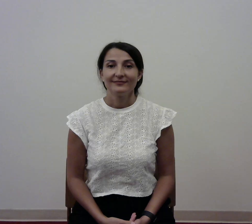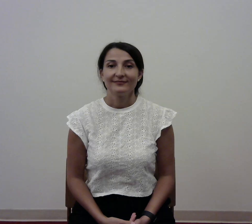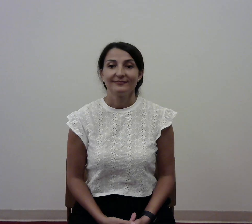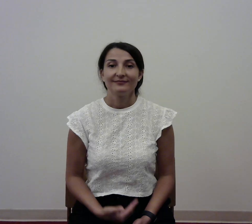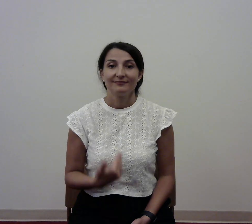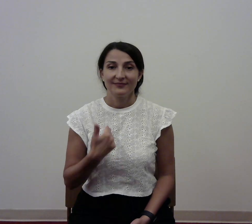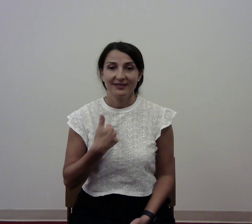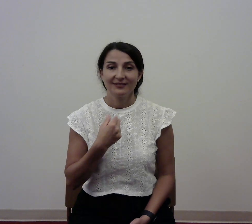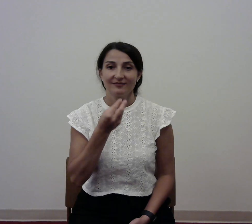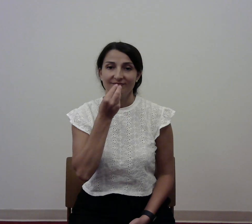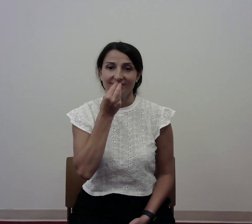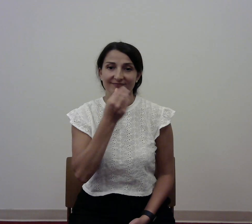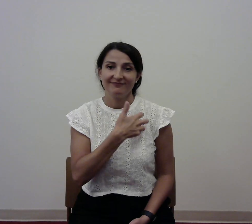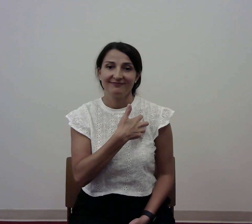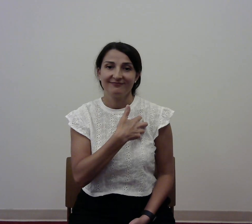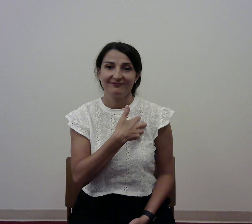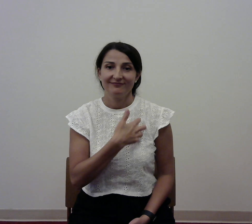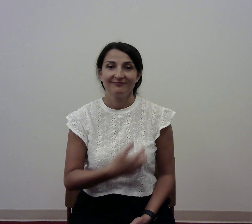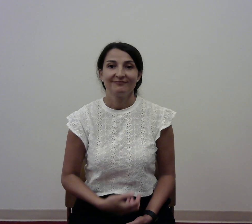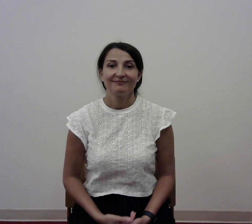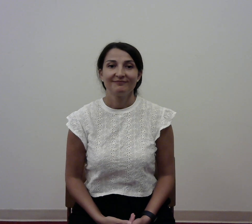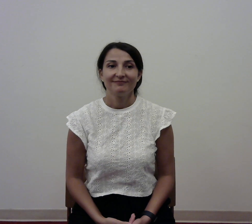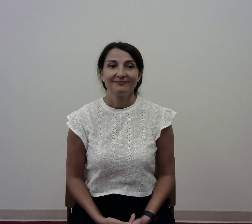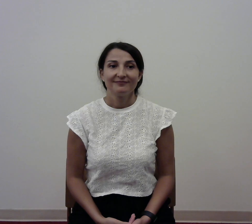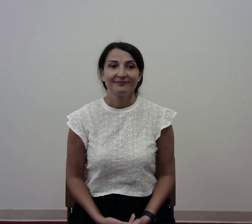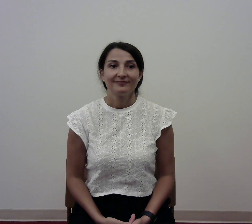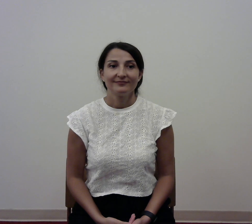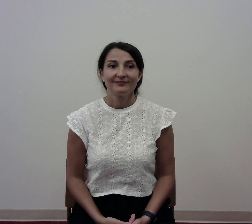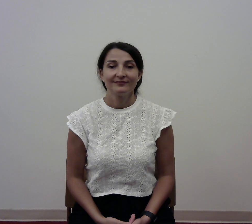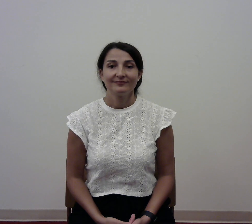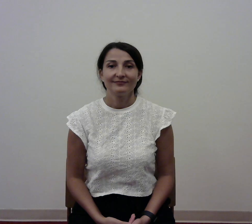Mən yemək istəyirəm